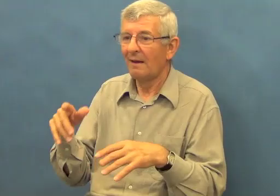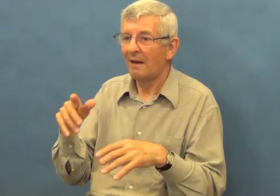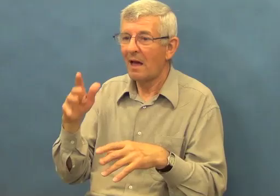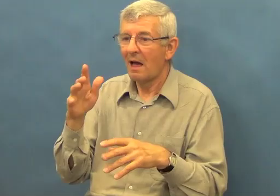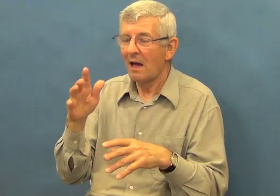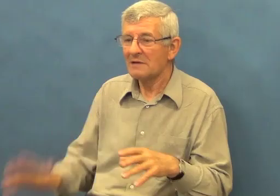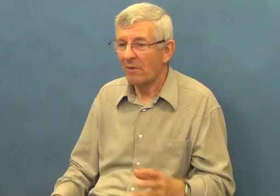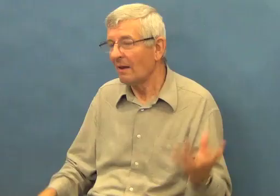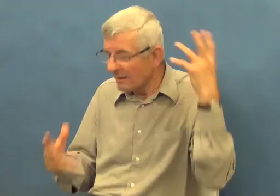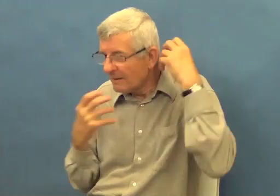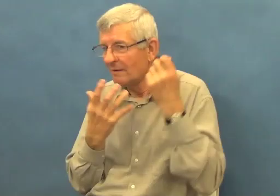Pies wskakuje chłopcu na plecy.